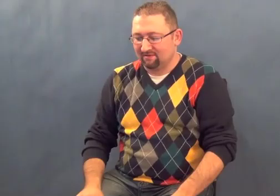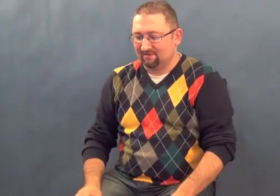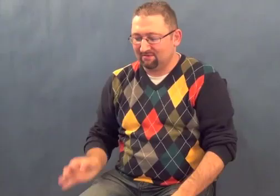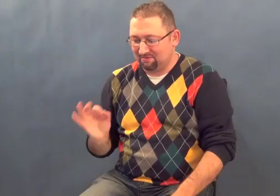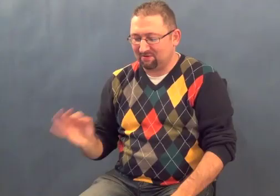Dobrze.